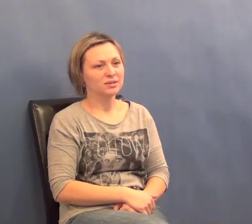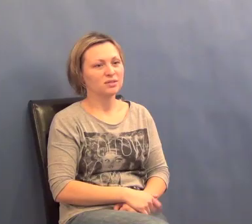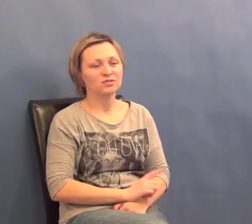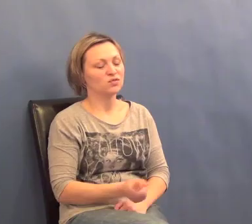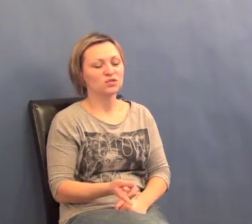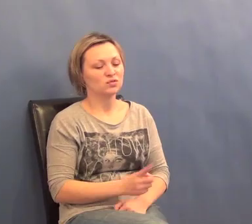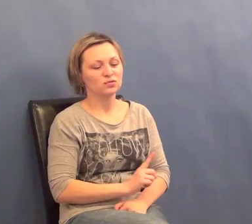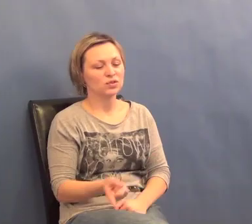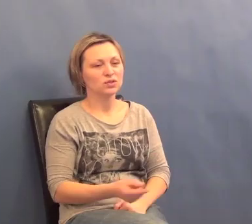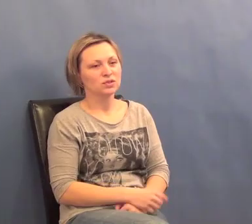Nie wolno, nie wolno.